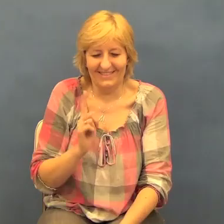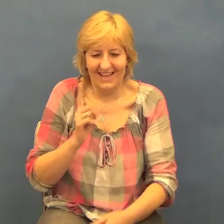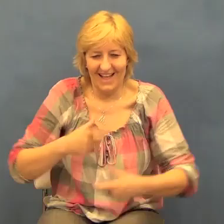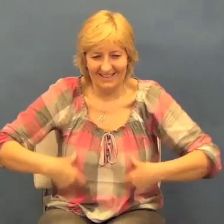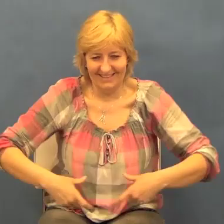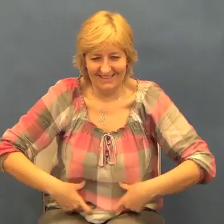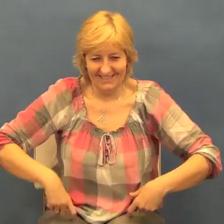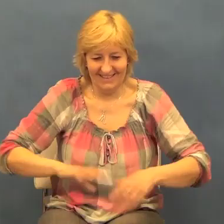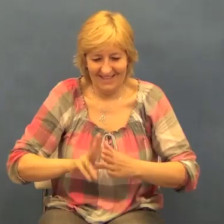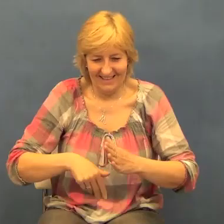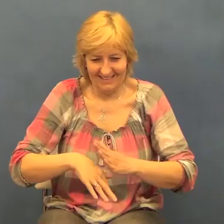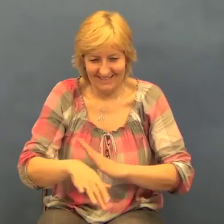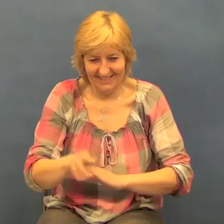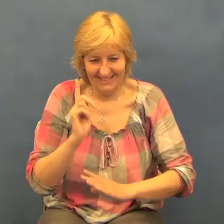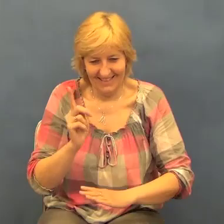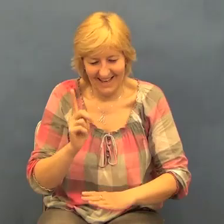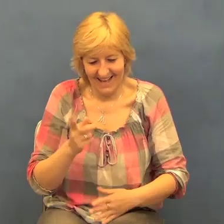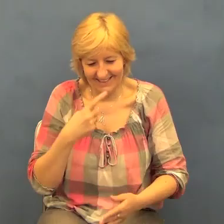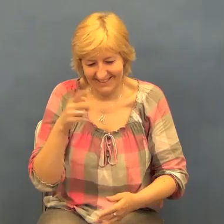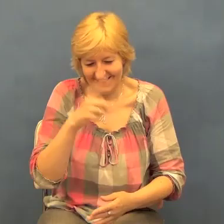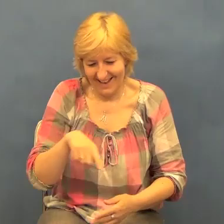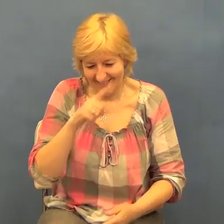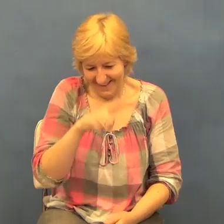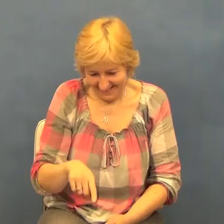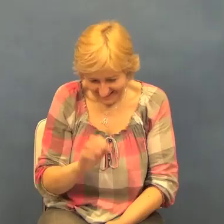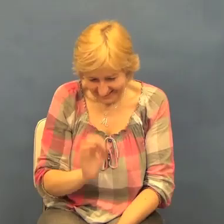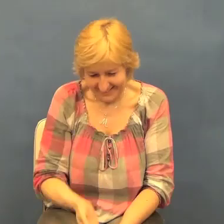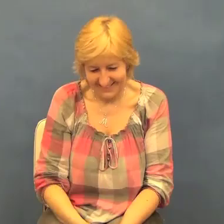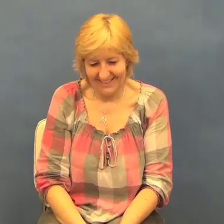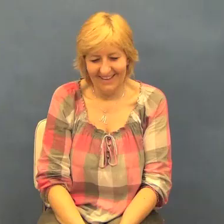Tak, czerwone koło ze skreśleniem to znaczy, że jest zakaz chodzenia w stroju kąpielowym po mieście.